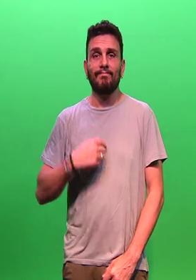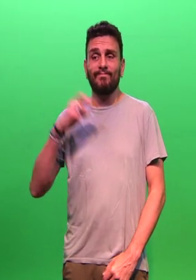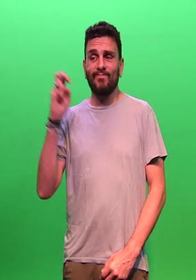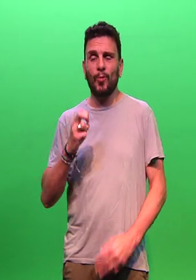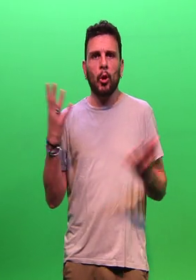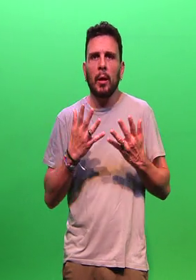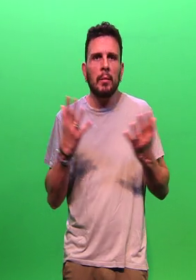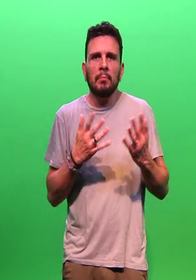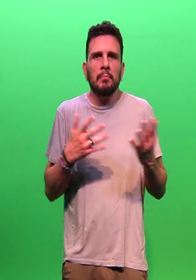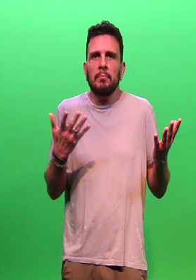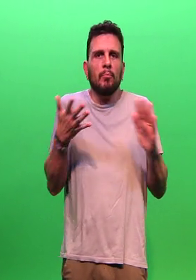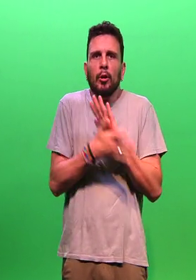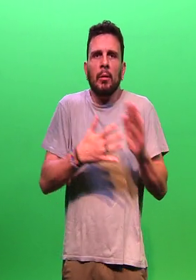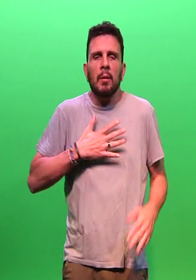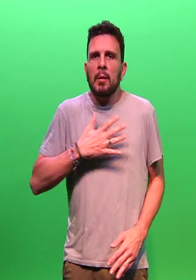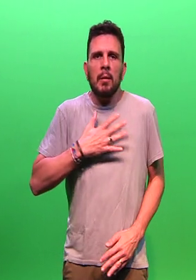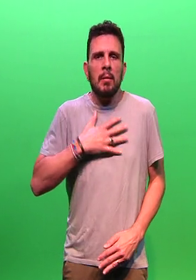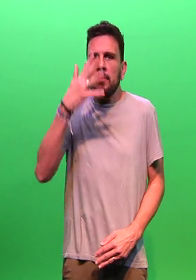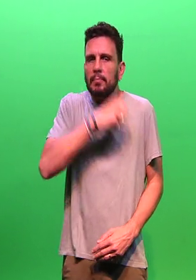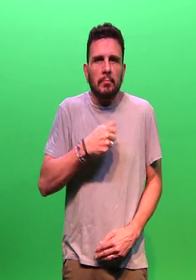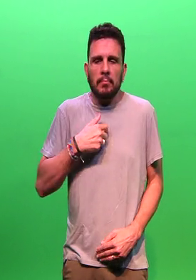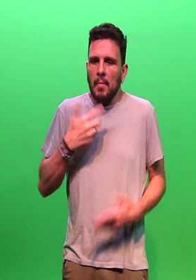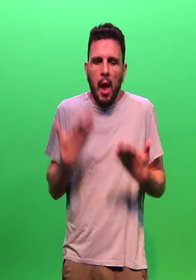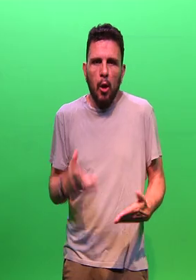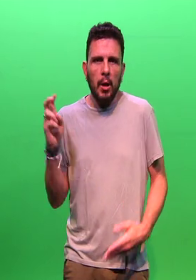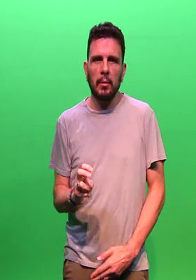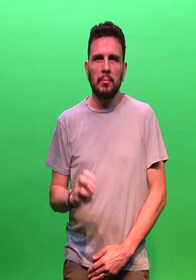Vinc a urgències perquè no puc respirar, he vingut ara mateix.